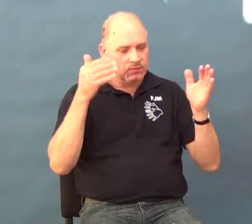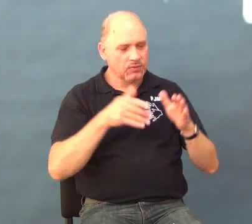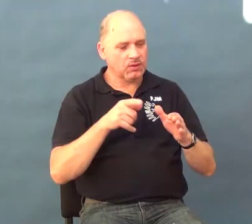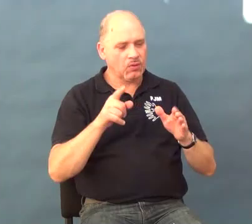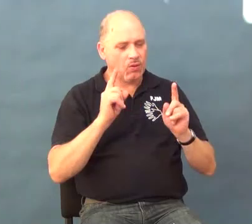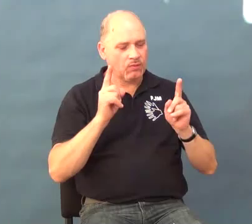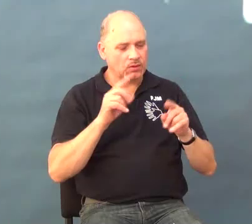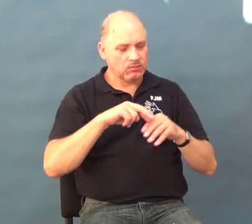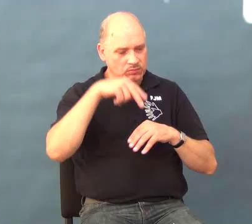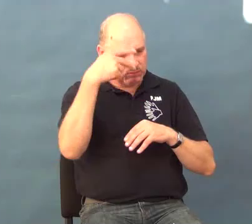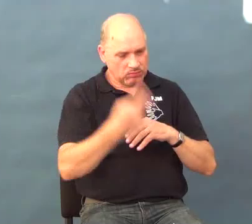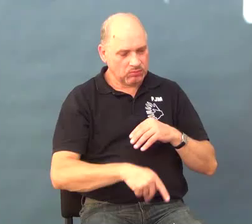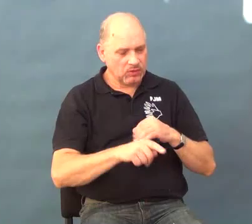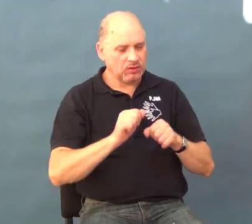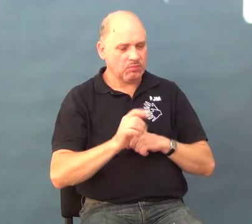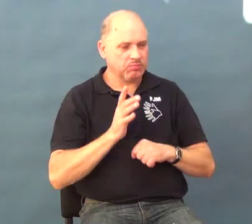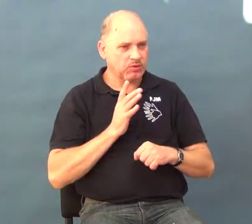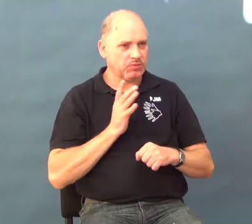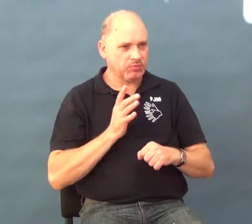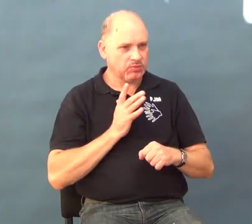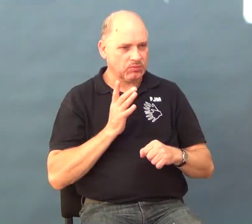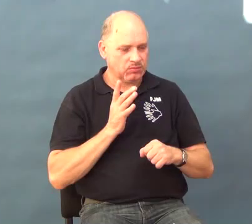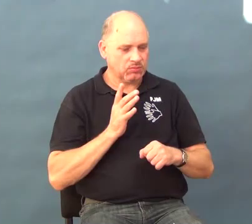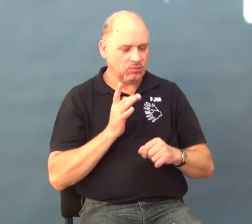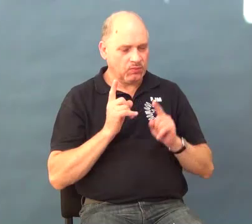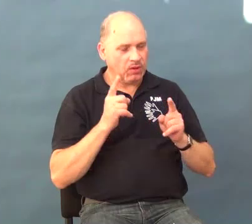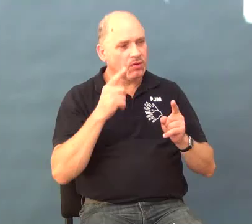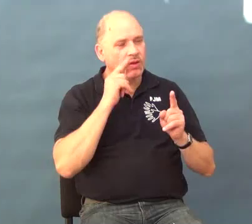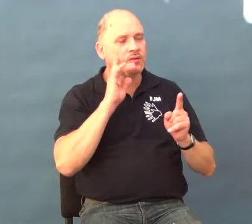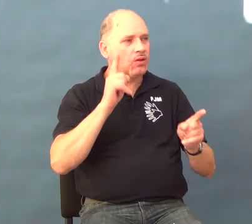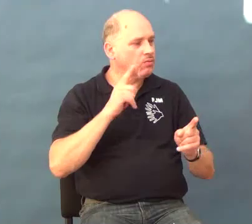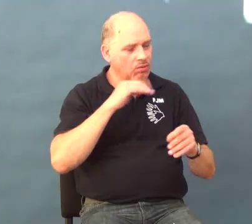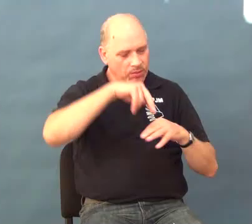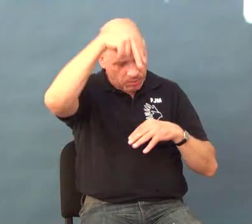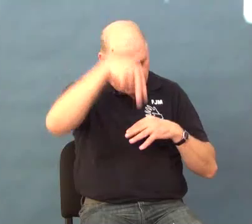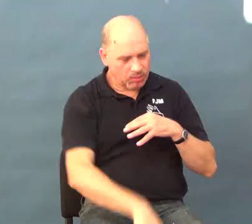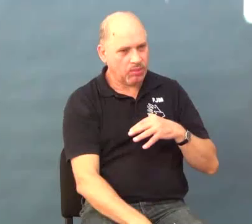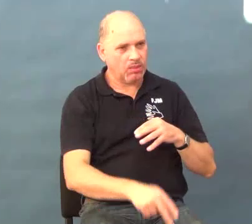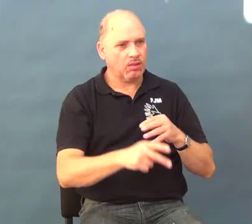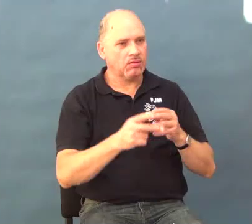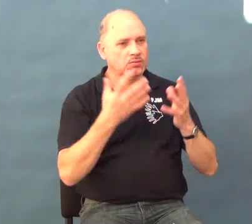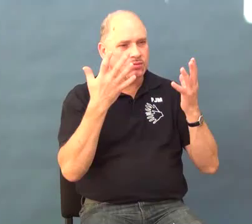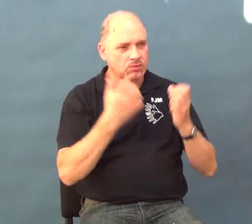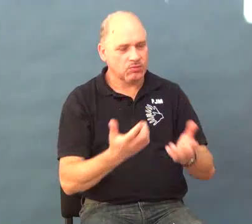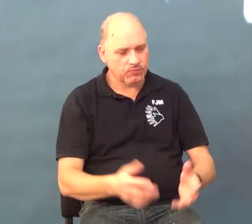Uwaga, można spaść, jest niebezpiecznie, trzeba uważać, można spaść i się nie utopić.